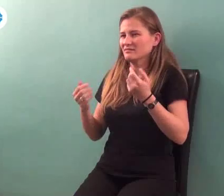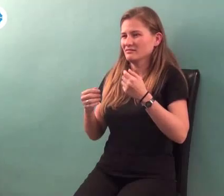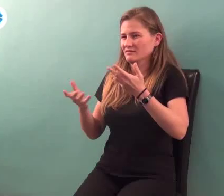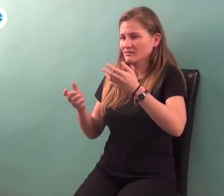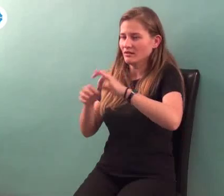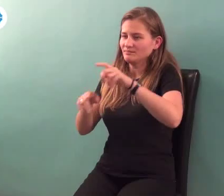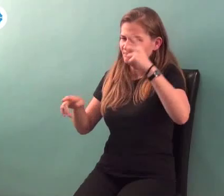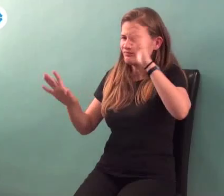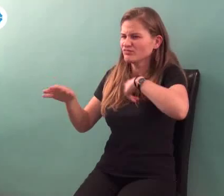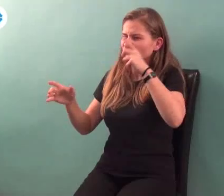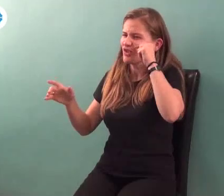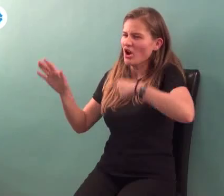Dobra, idzie spać, idzie na górę.